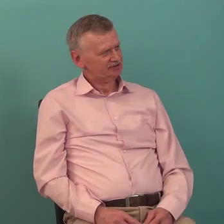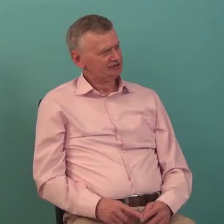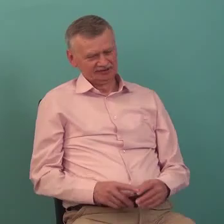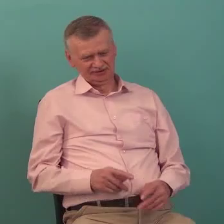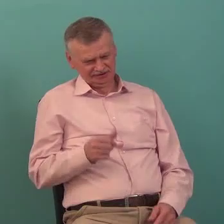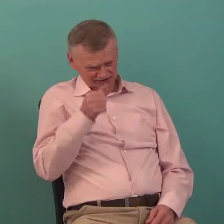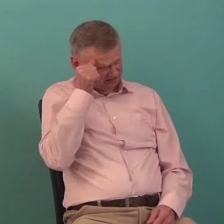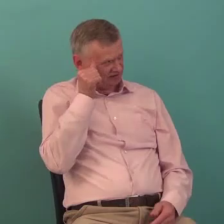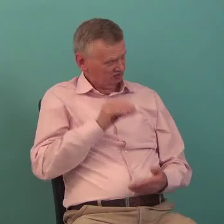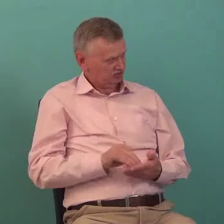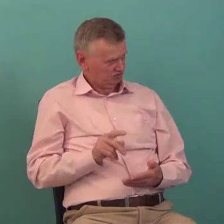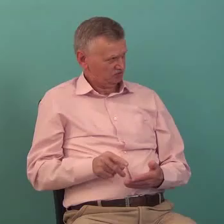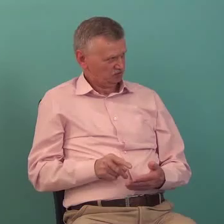Trzeba napisać nazwę?